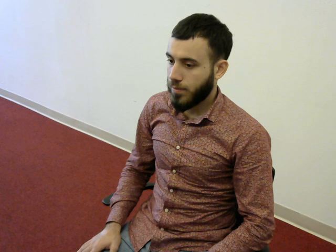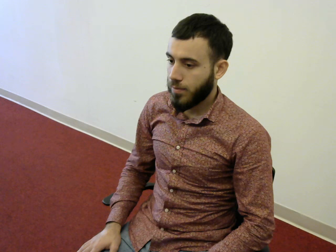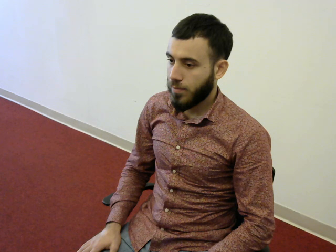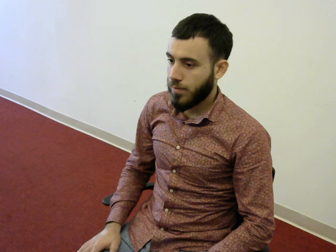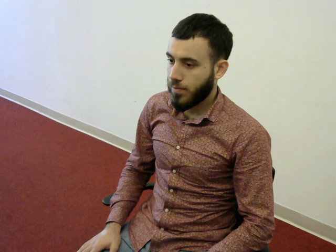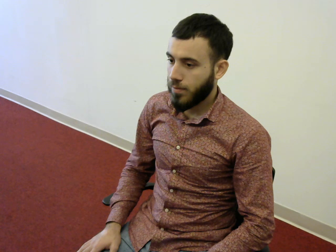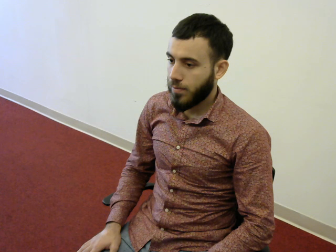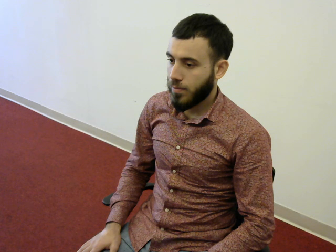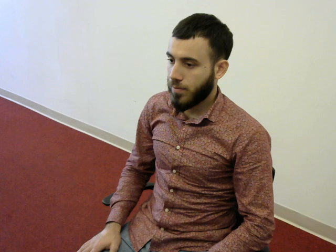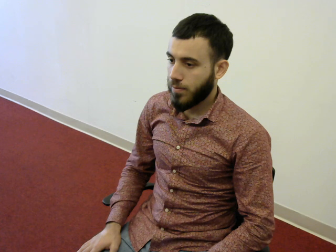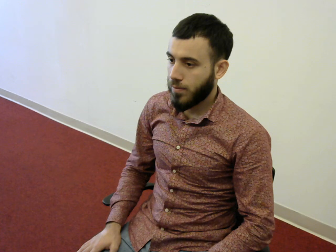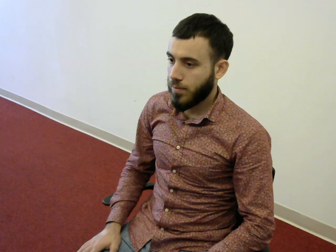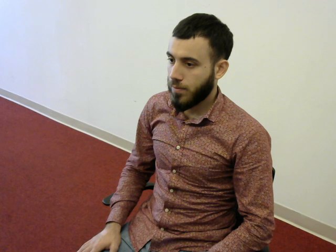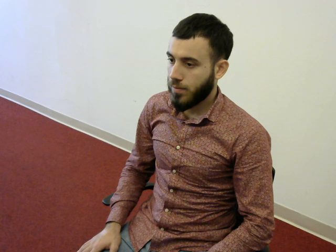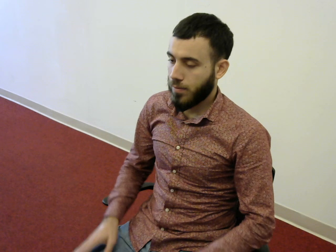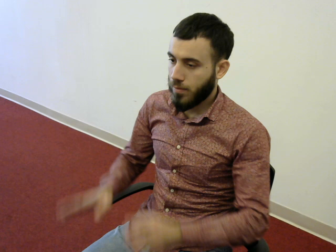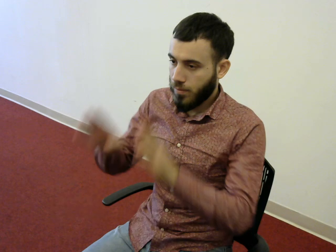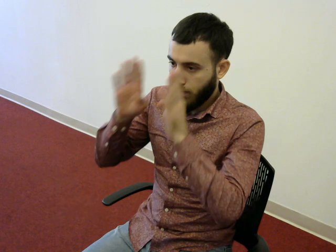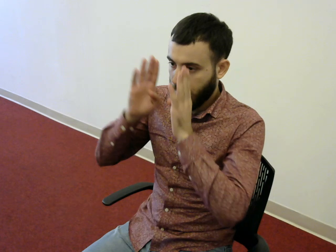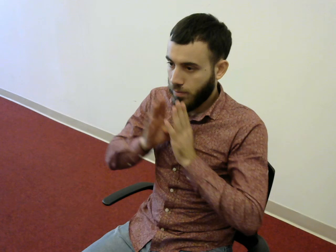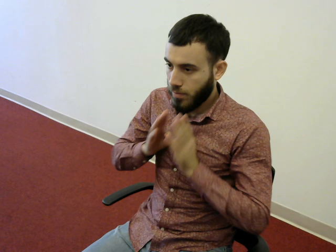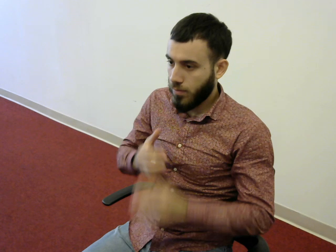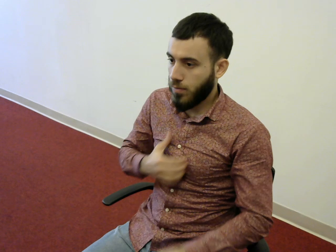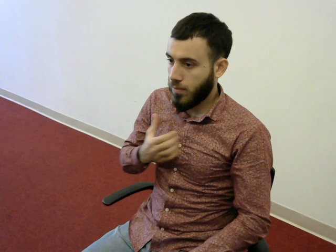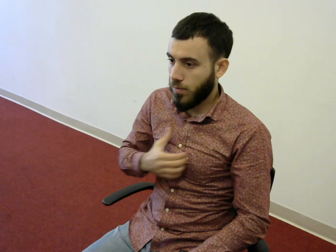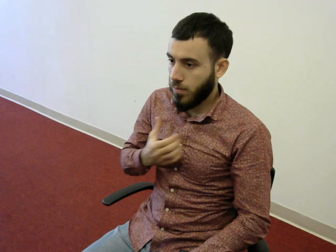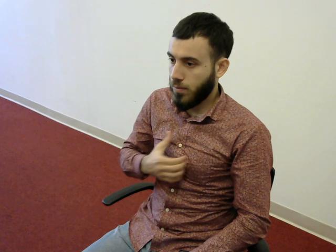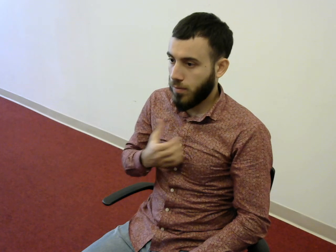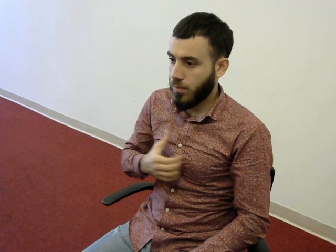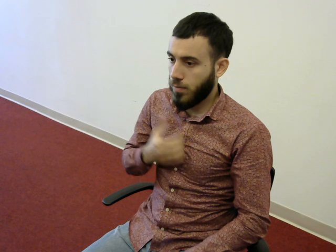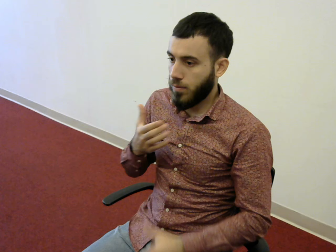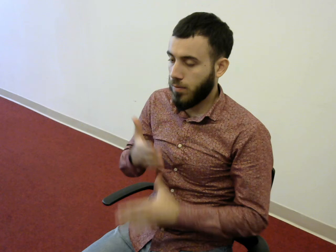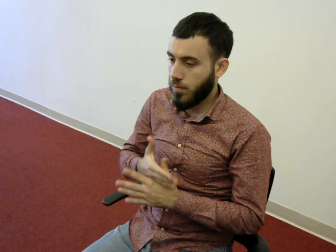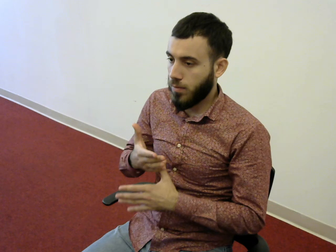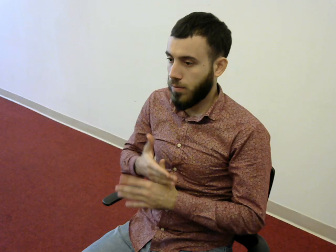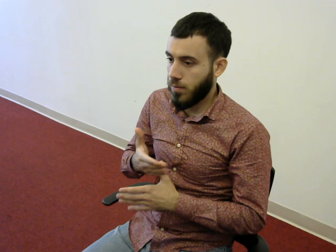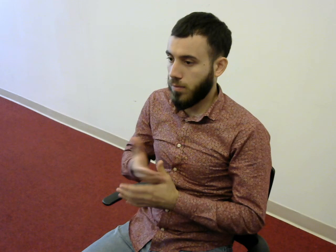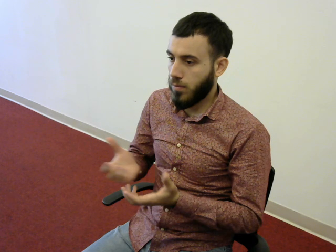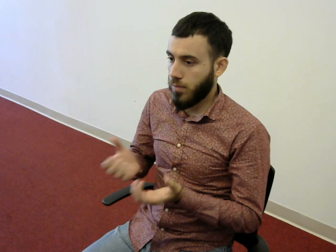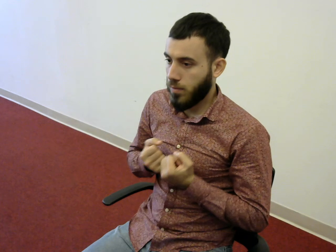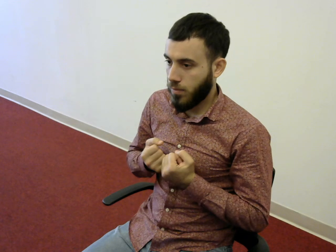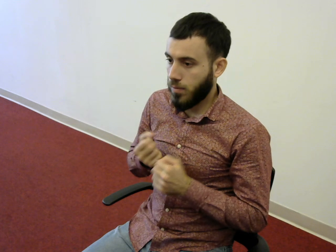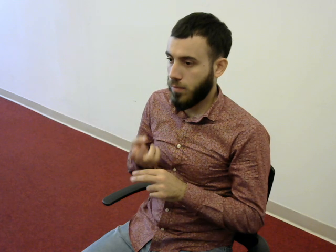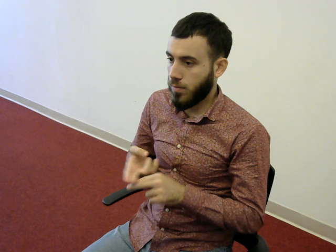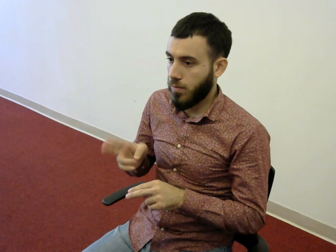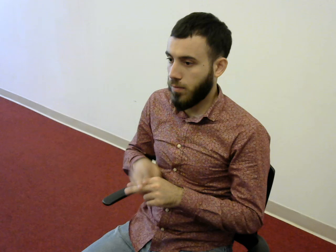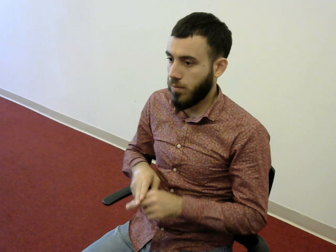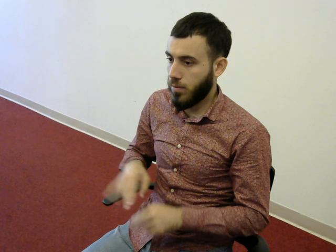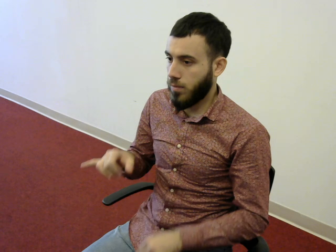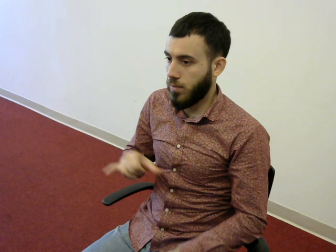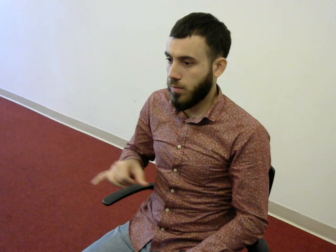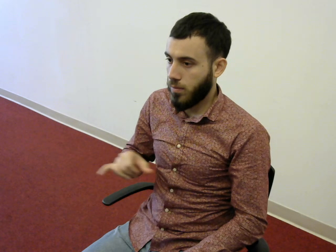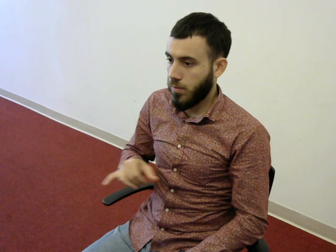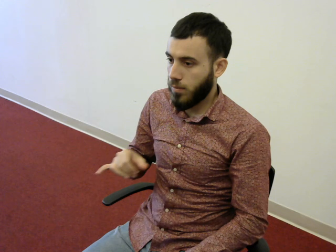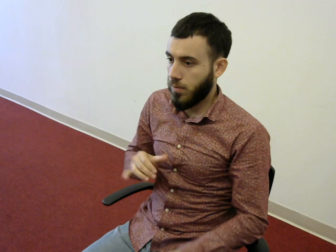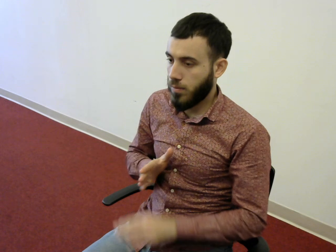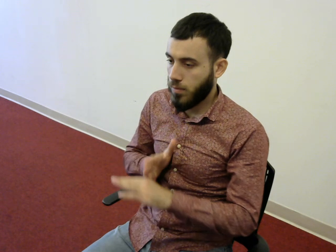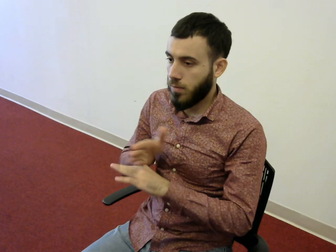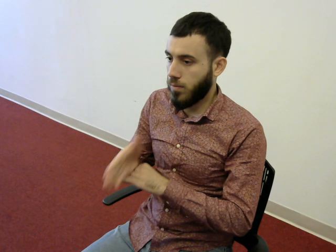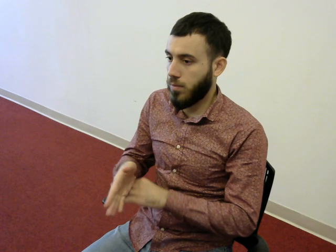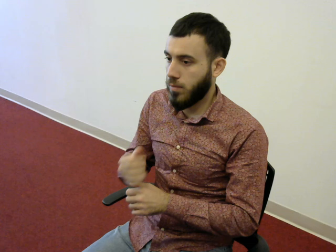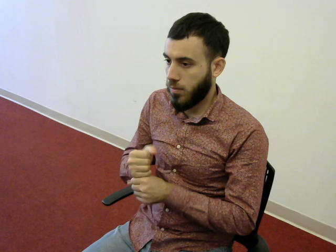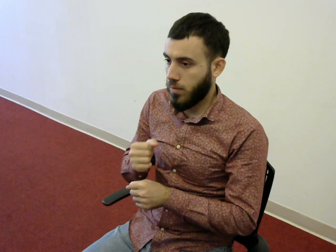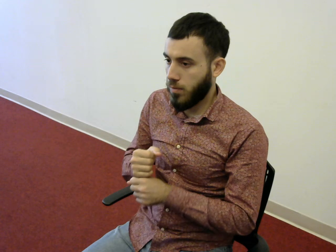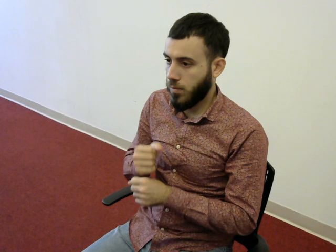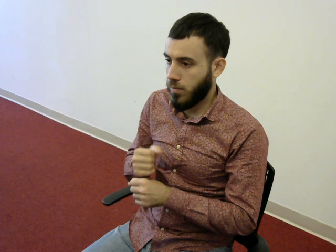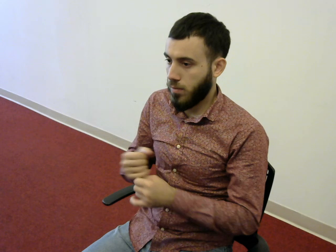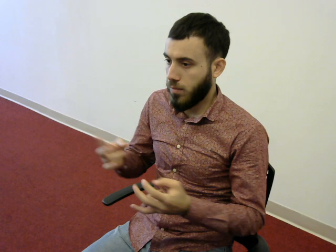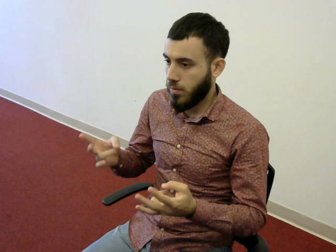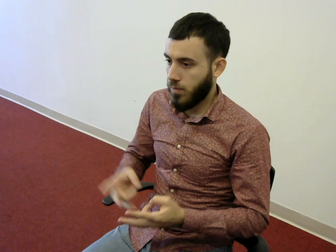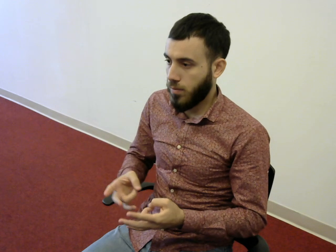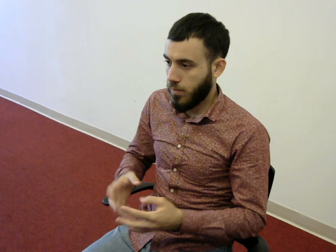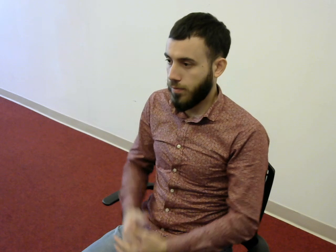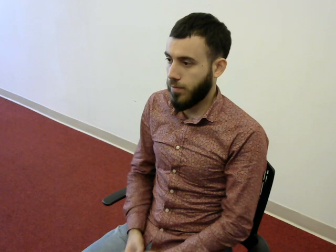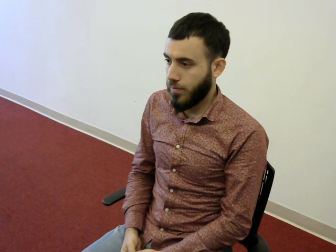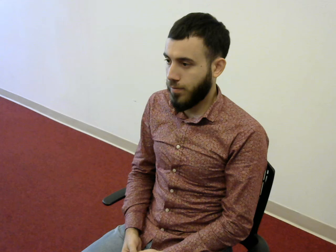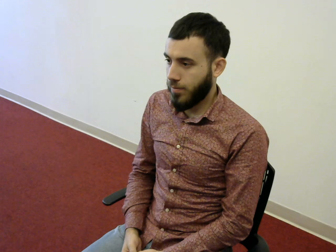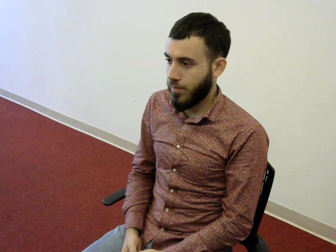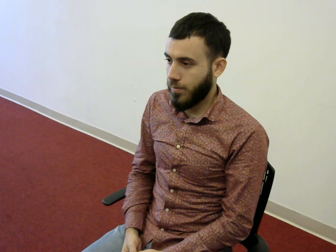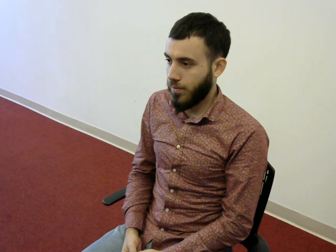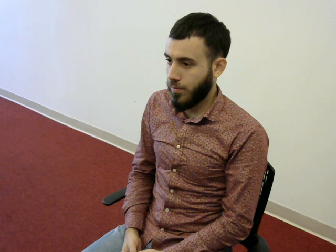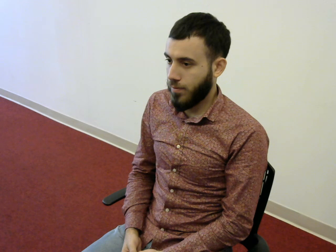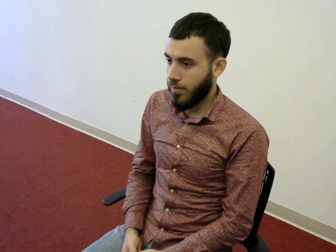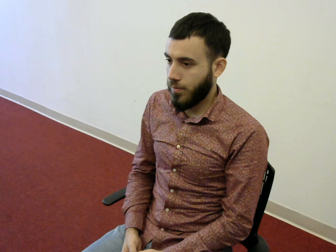Ünvanlı sosial yardım almaq üçün hara müraciət etmək lazımdır